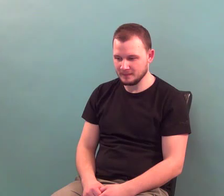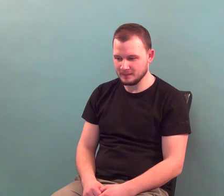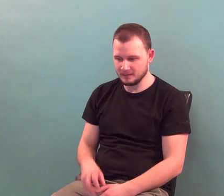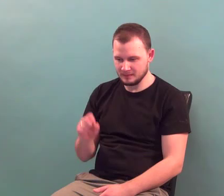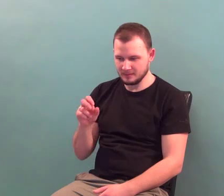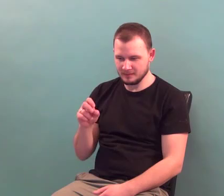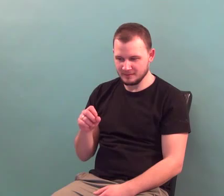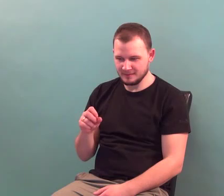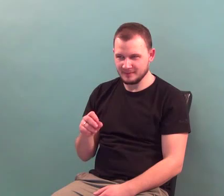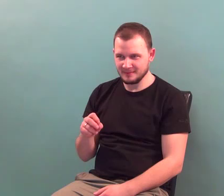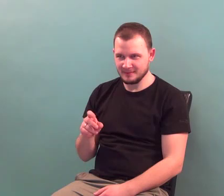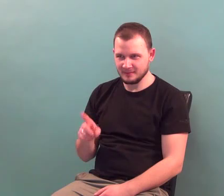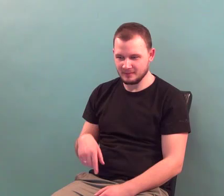Tak, tak.